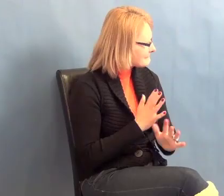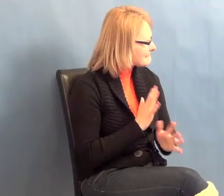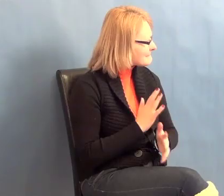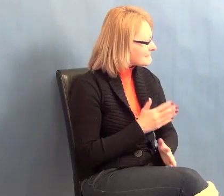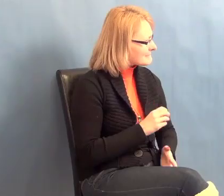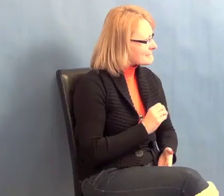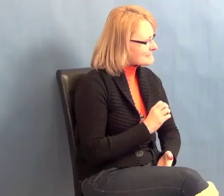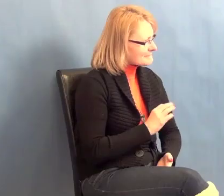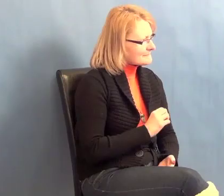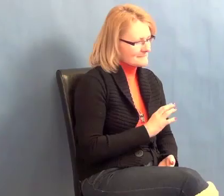Tak, tak mniej więcej.